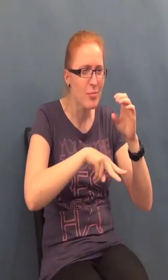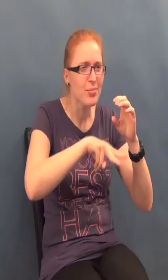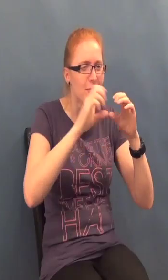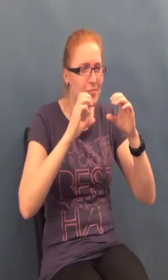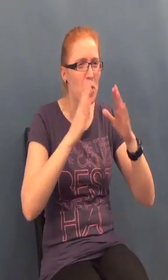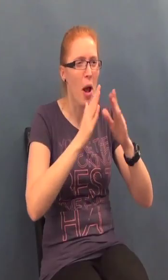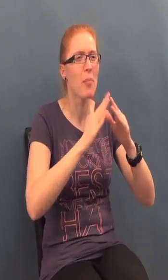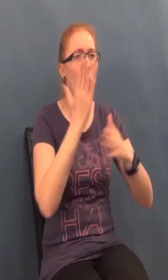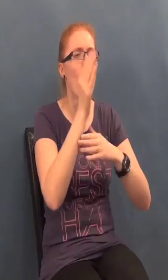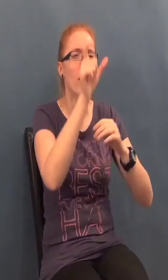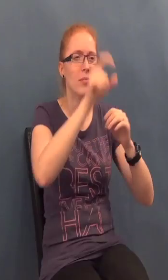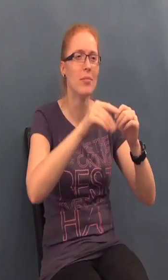To jest dom z rzędami okien.